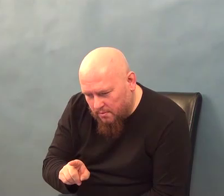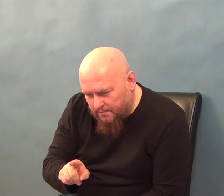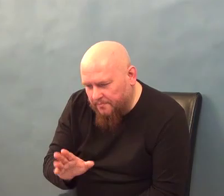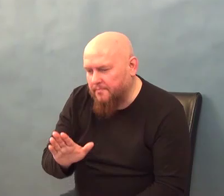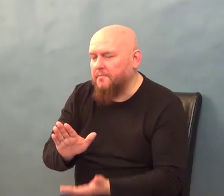Moment.